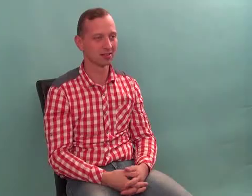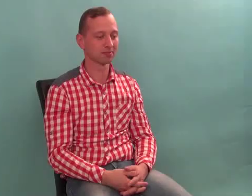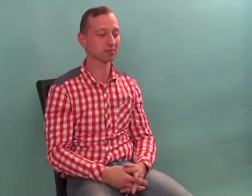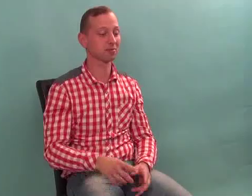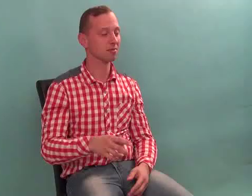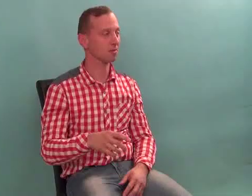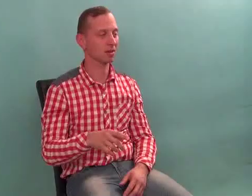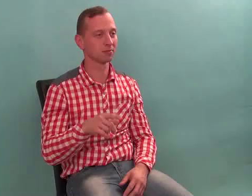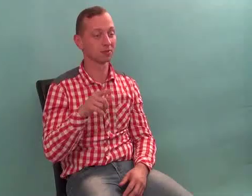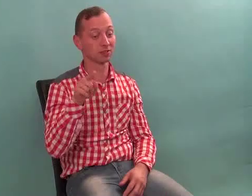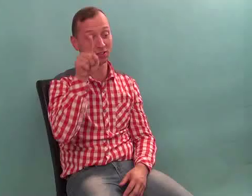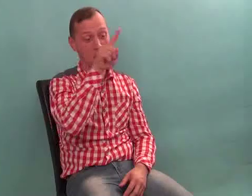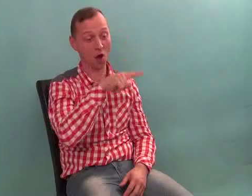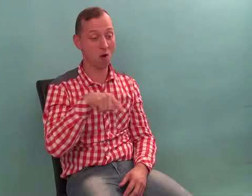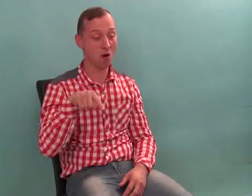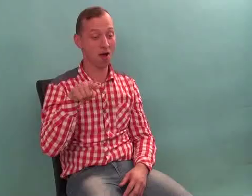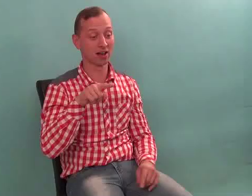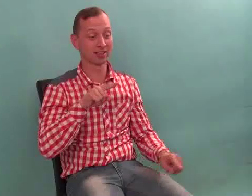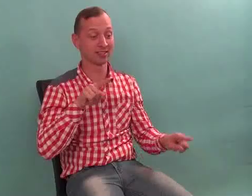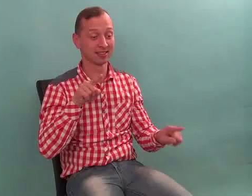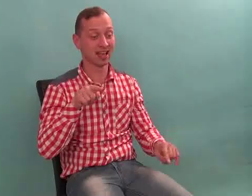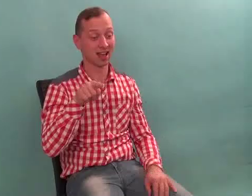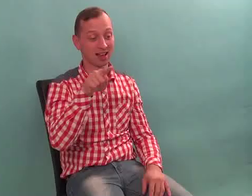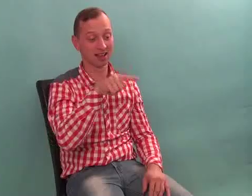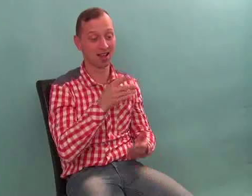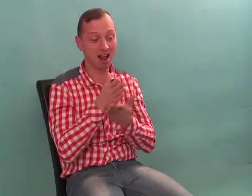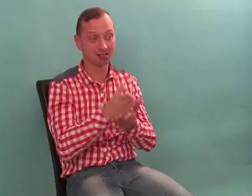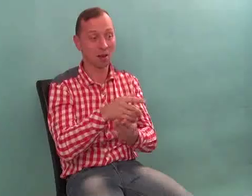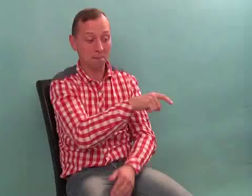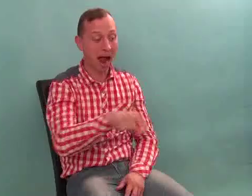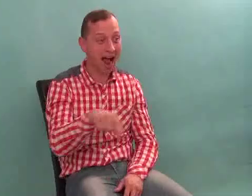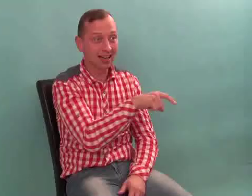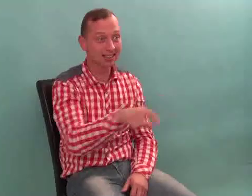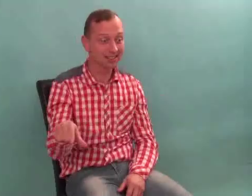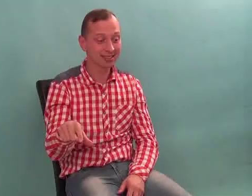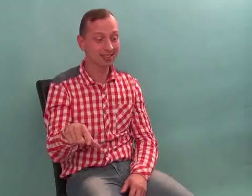Okrągły znak pomaga nam, mówi, że są pasy na ulicy...